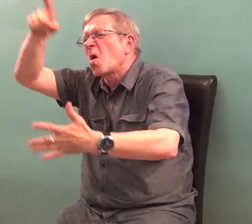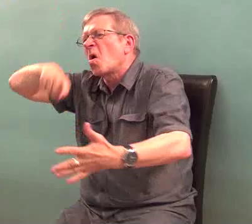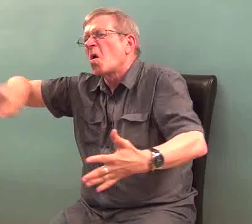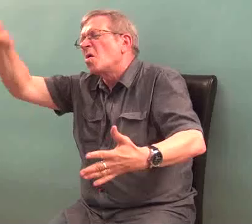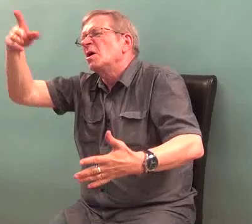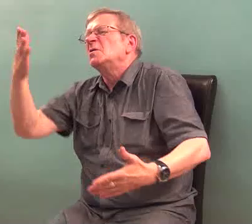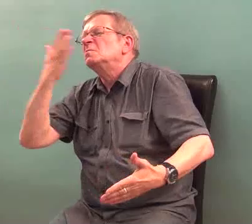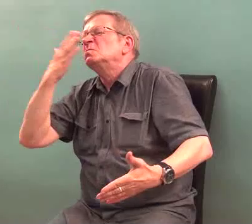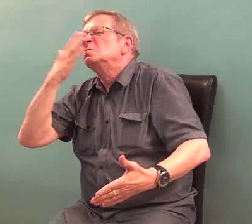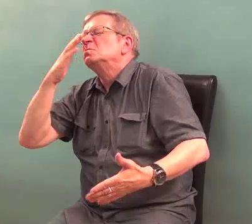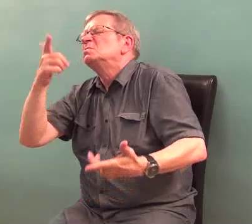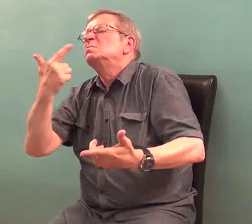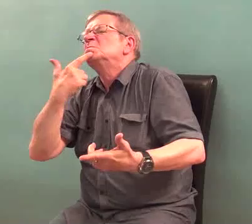Co to jest?